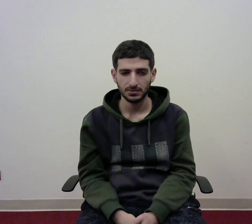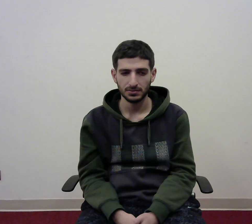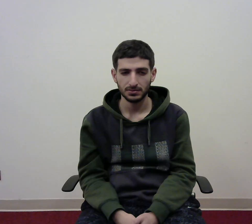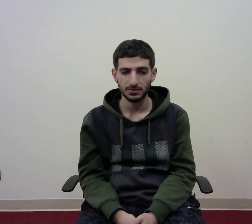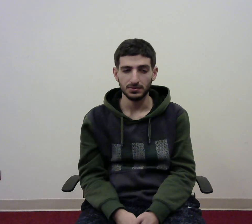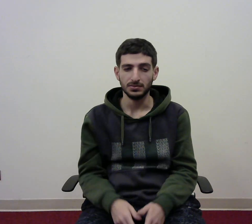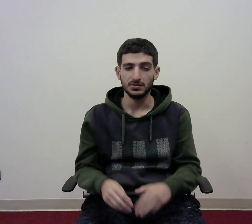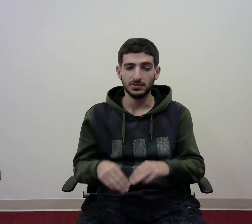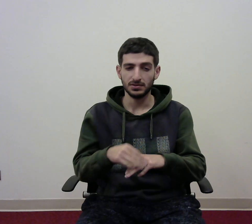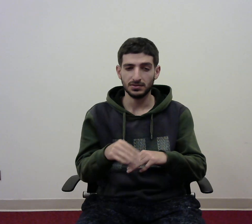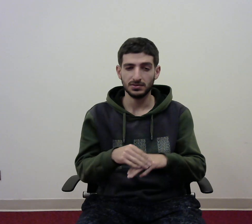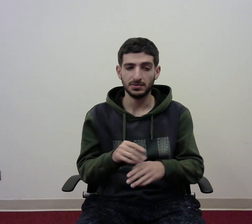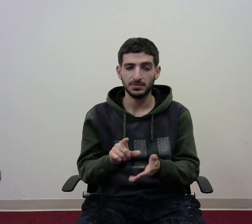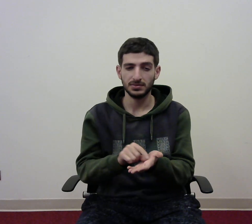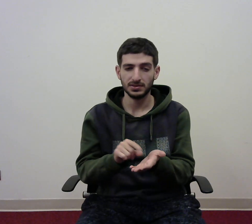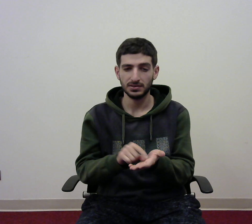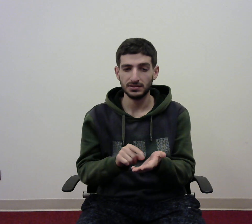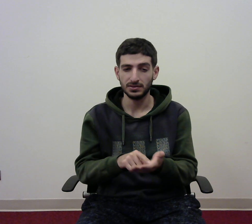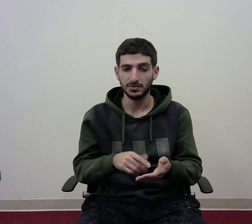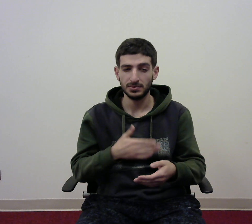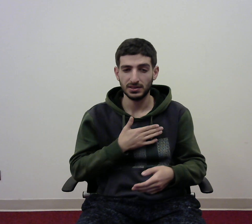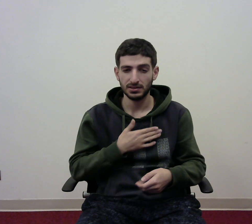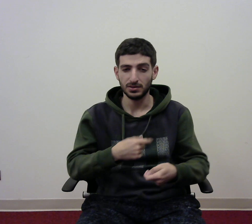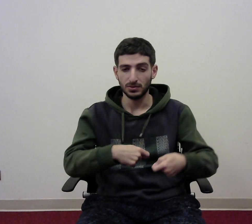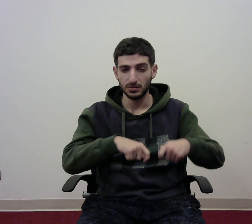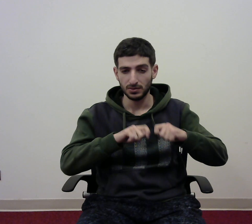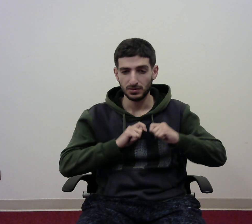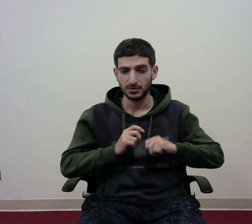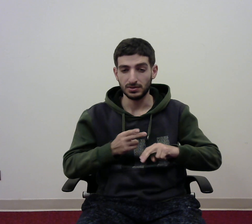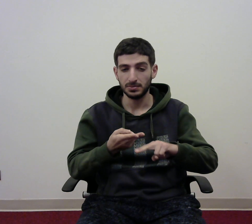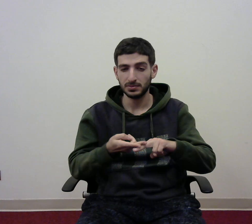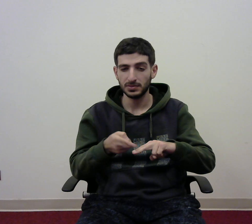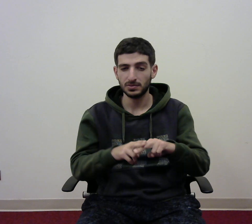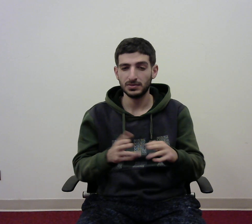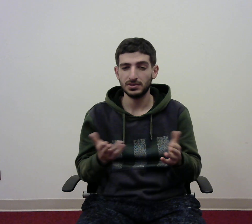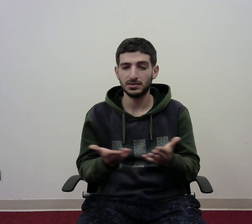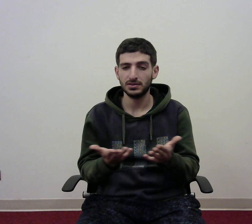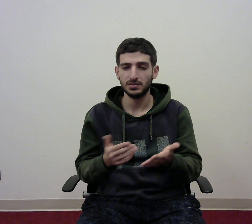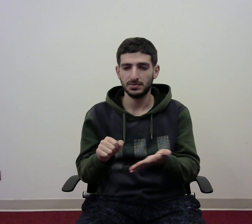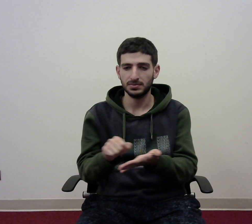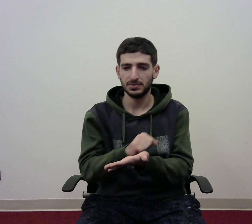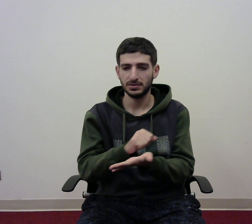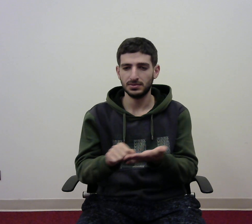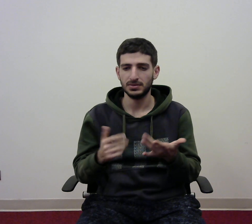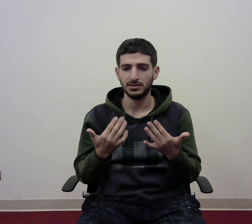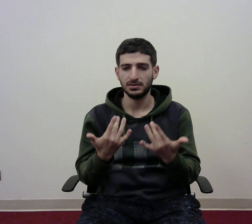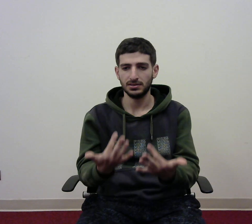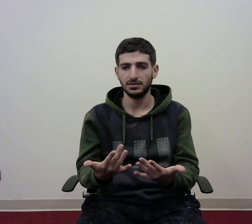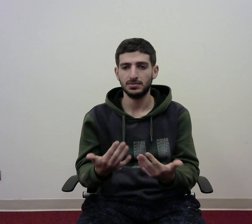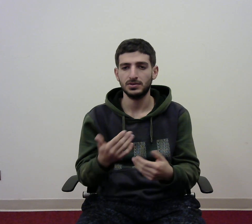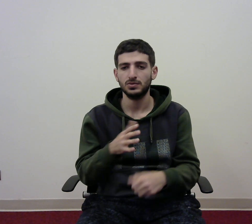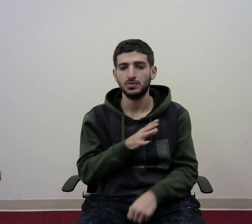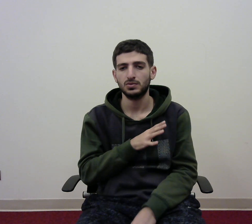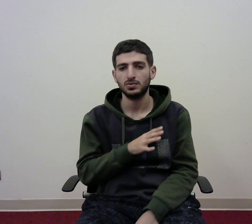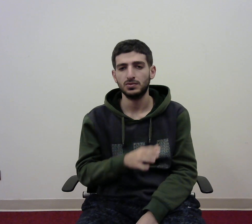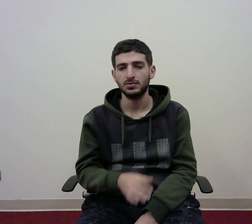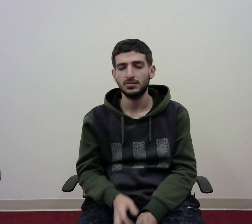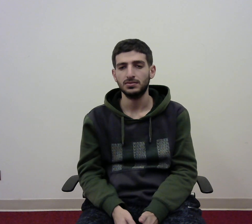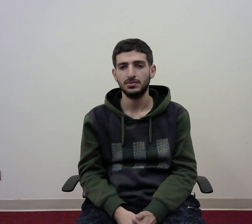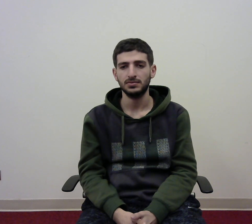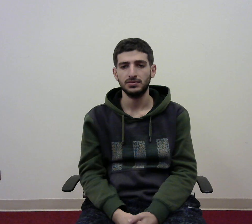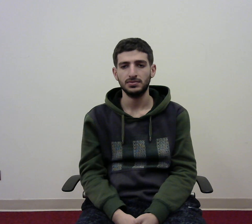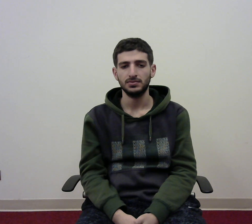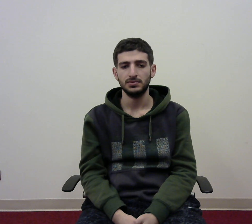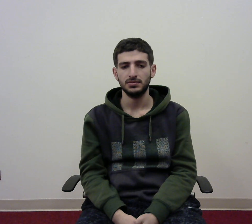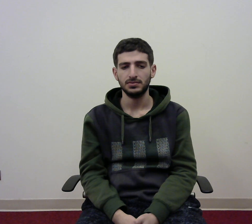Yoldaşımın pensiyasını mənə köçürmək üçün hansı sənədlər tələb olunur?